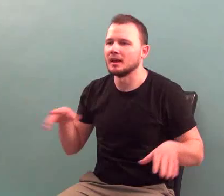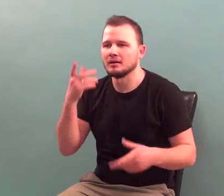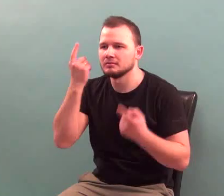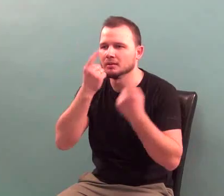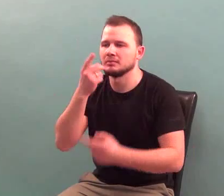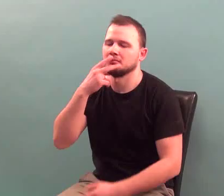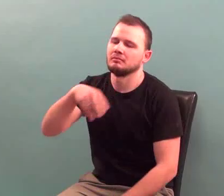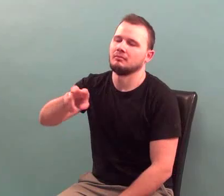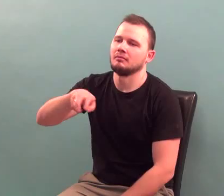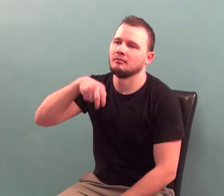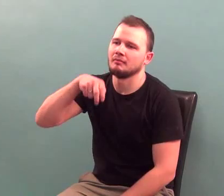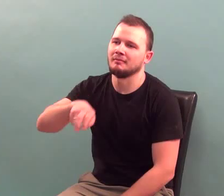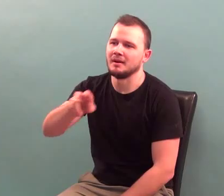Ptak nie myśli i spokojnie się huśta.